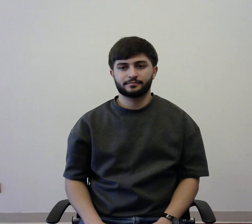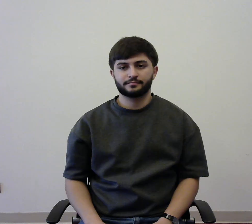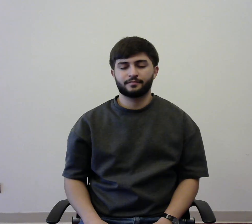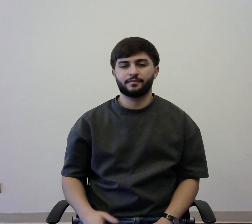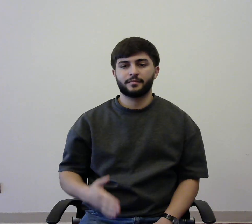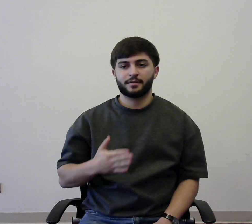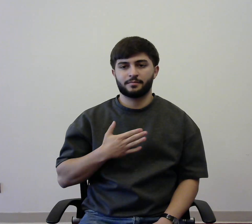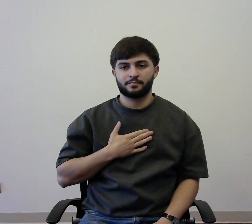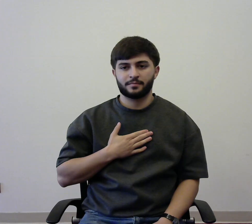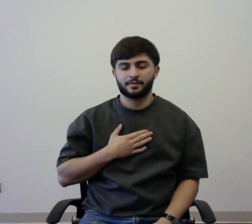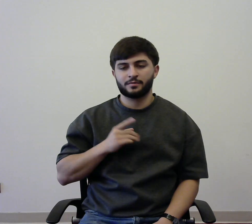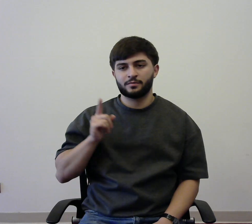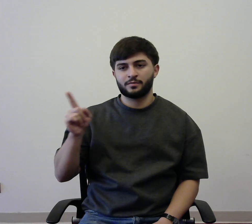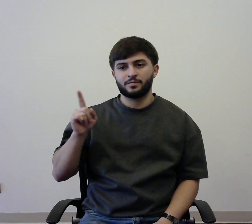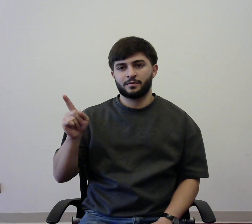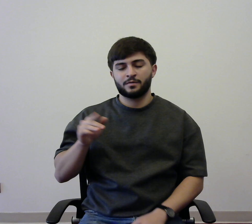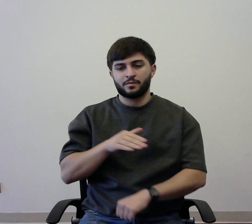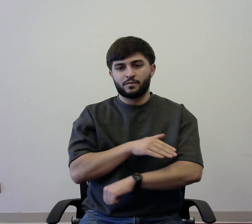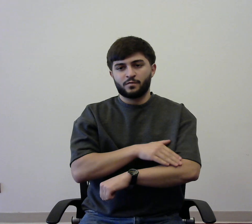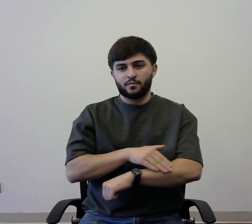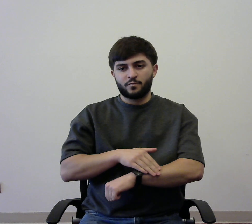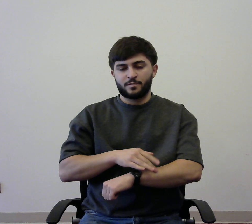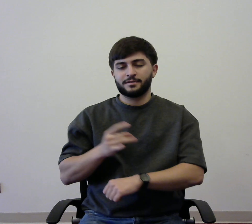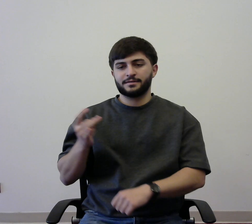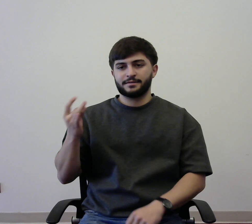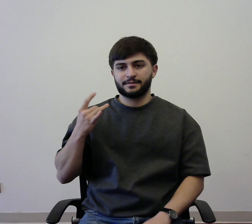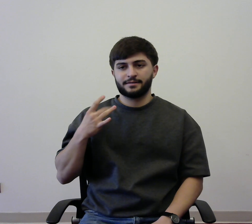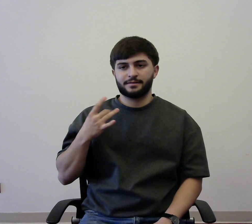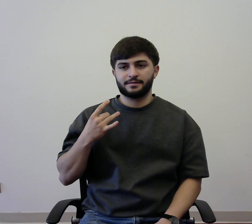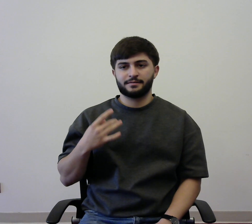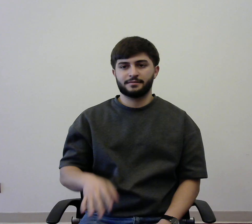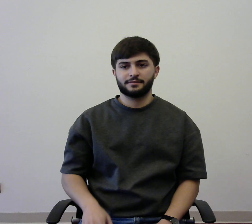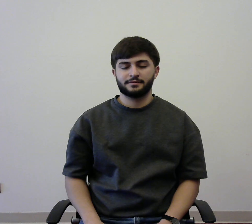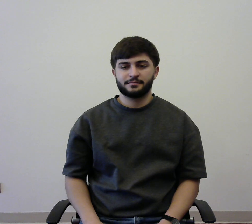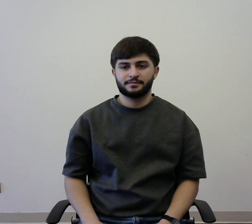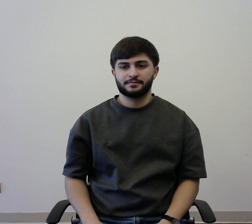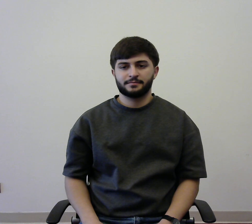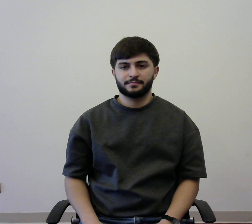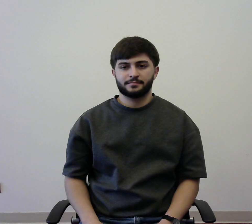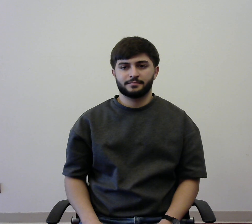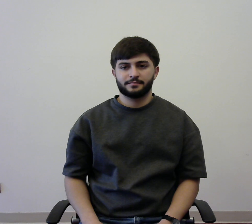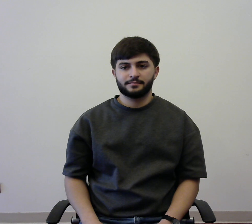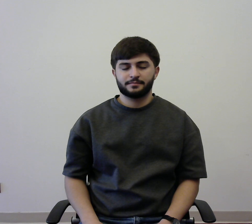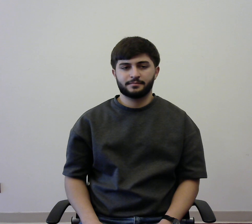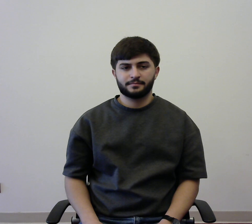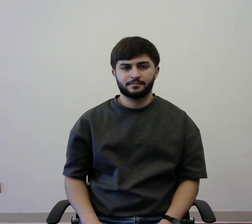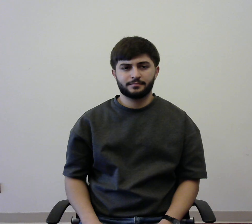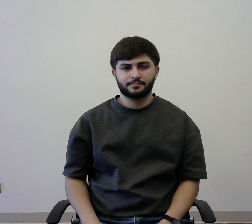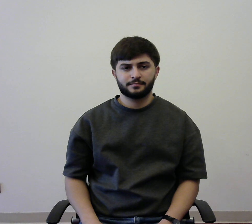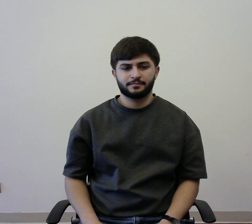Mənə oranın ünvanını deyin